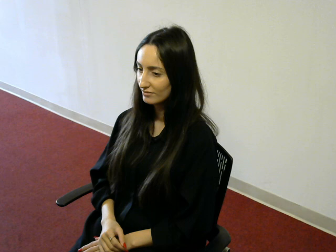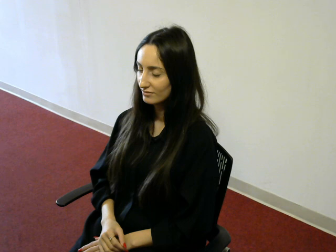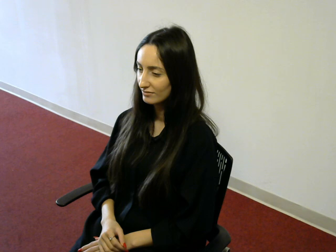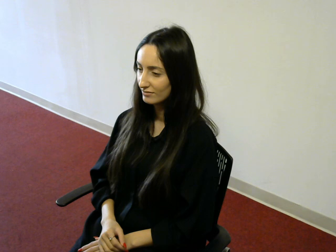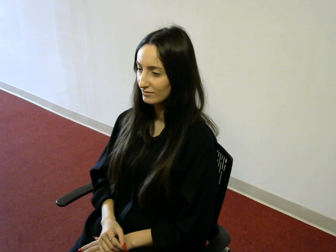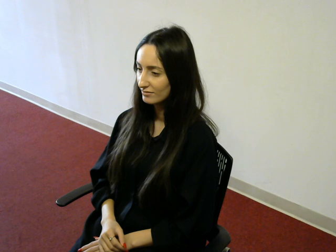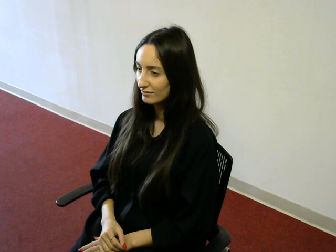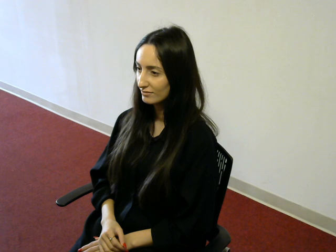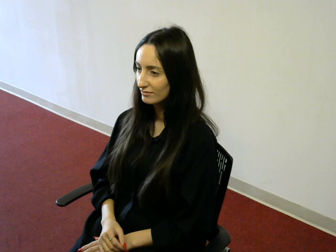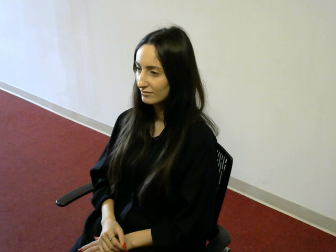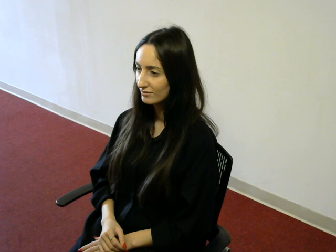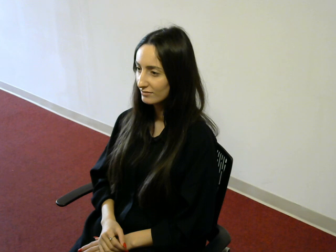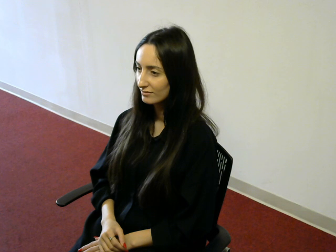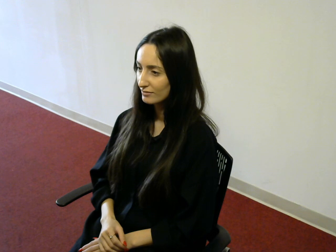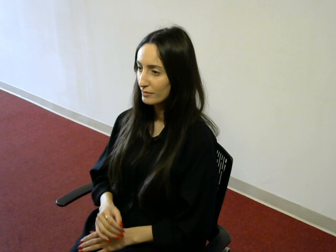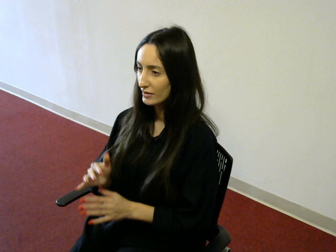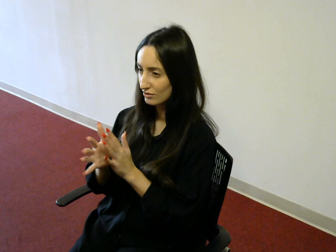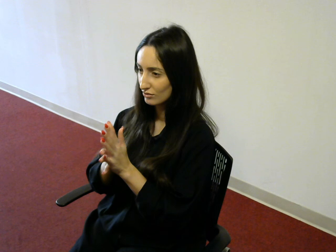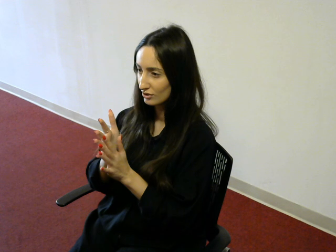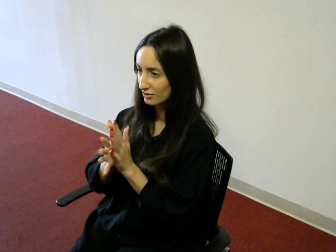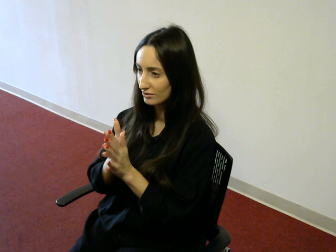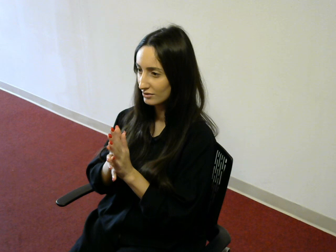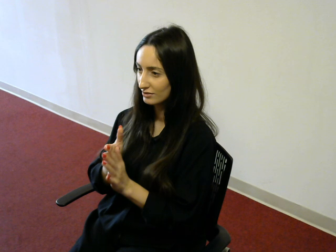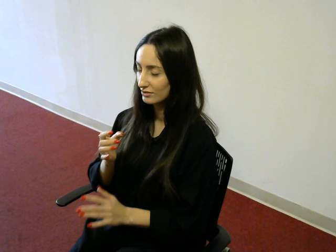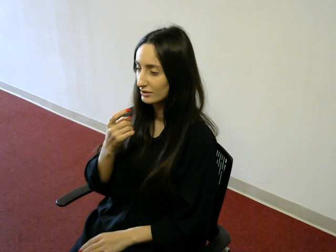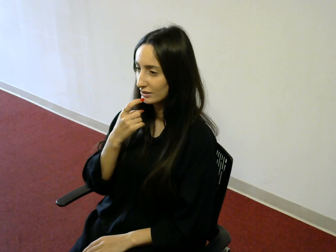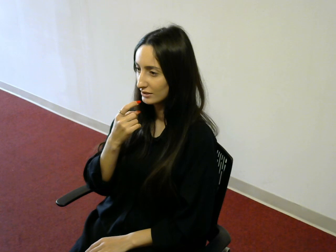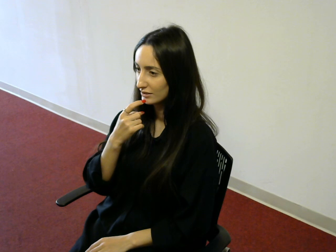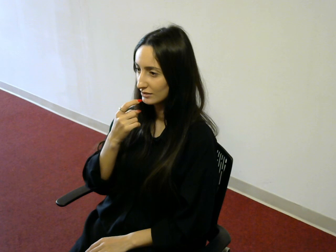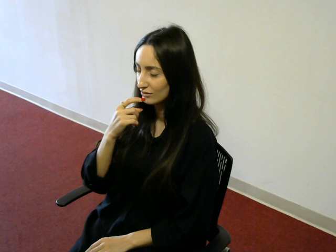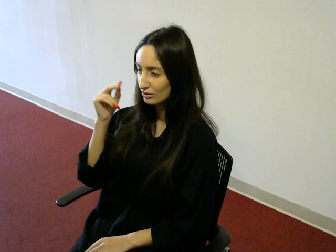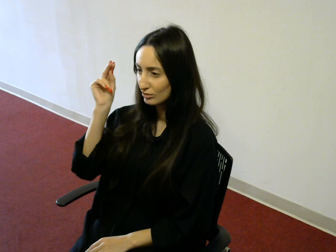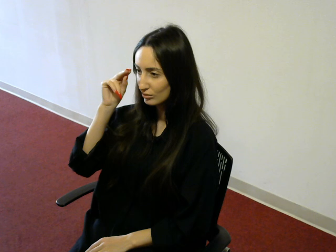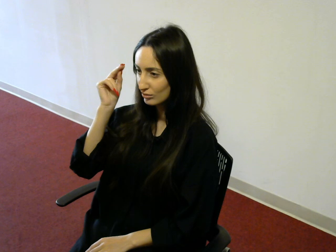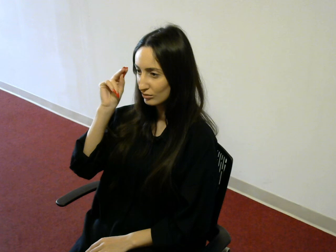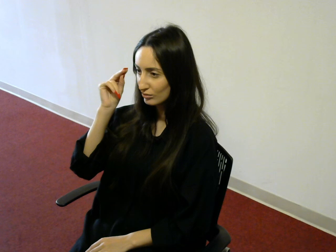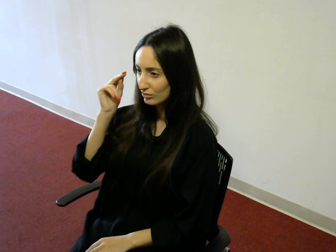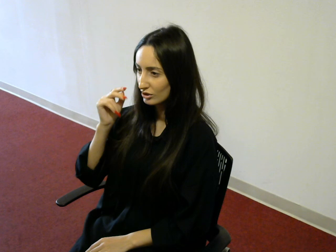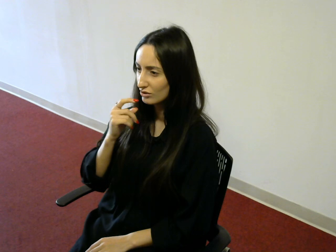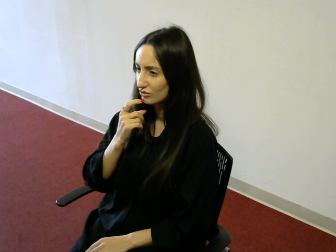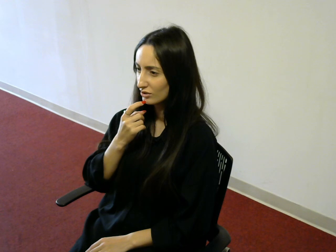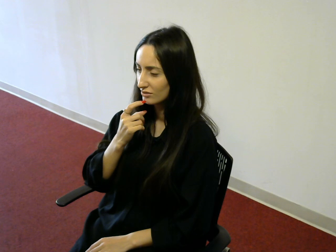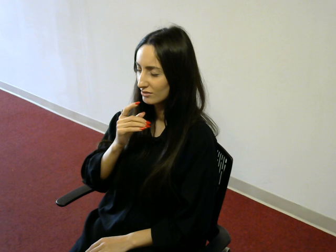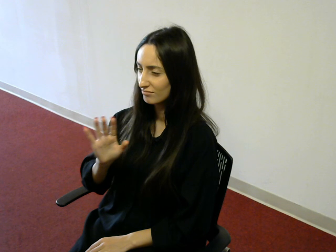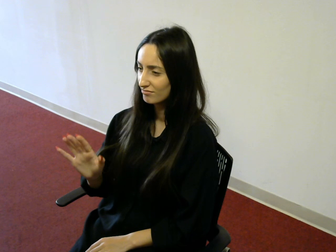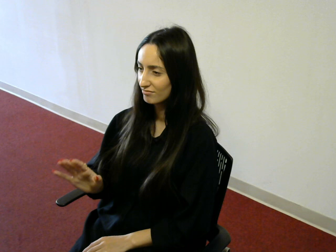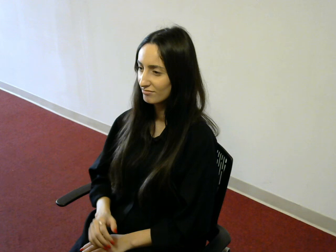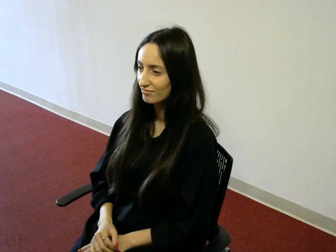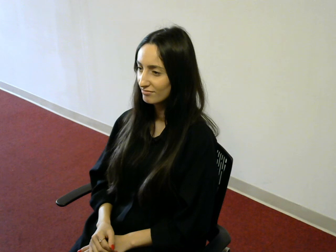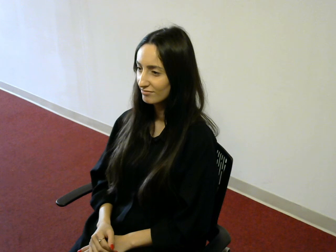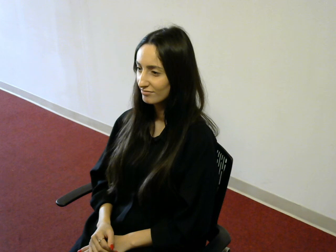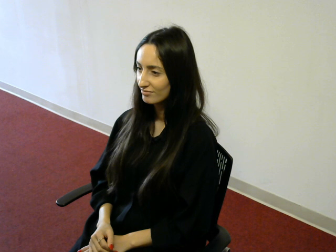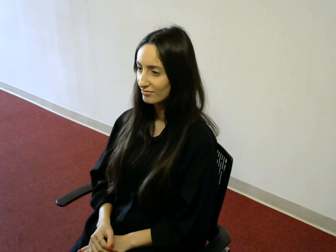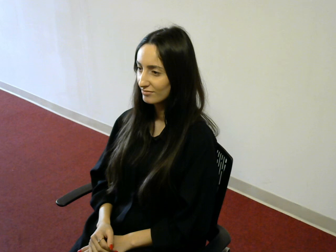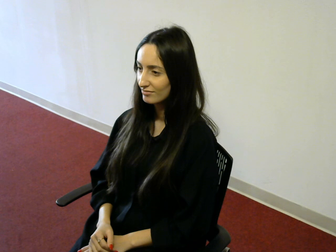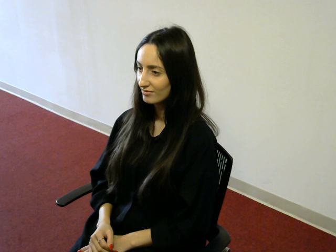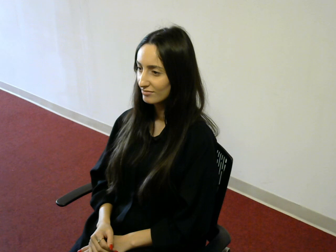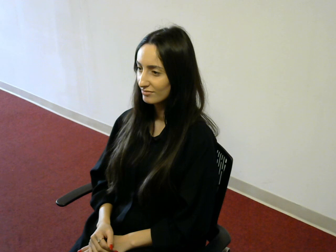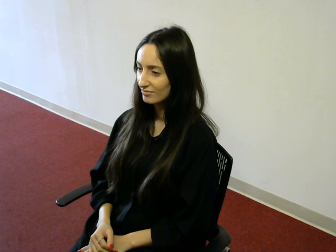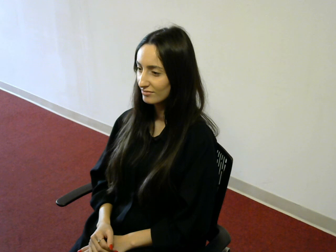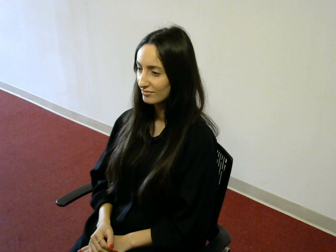İşarə dilini öyrənmək çətin deyil